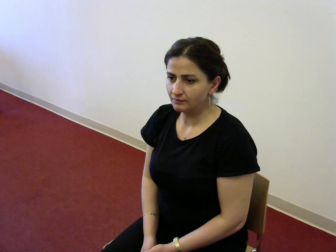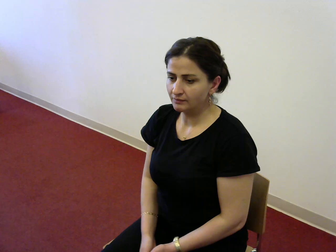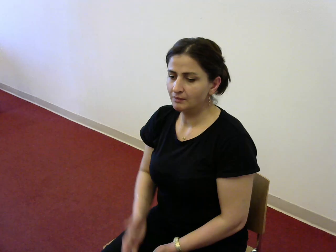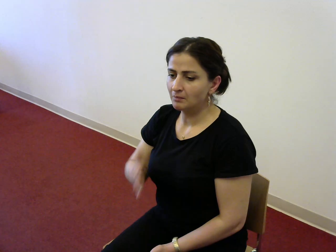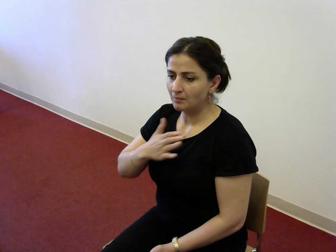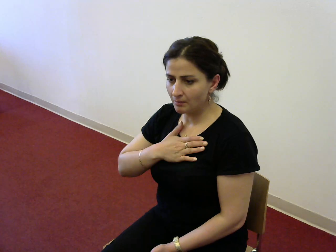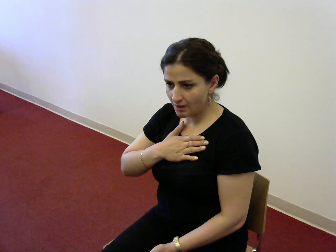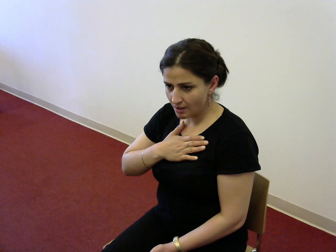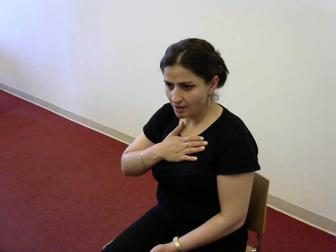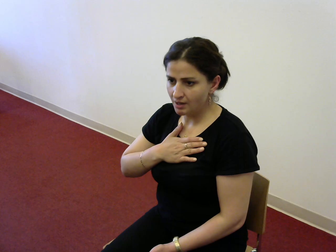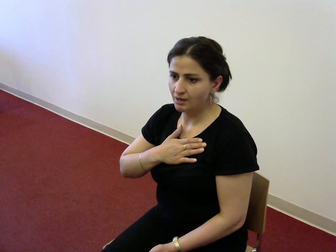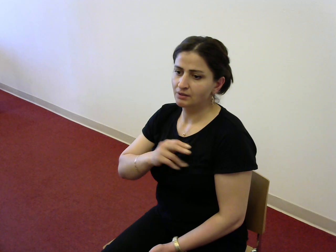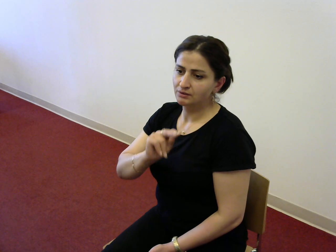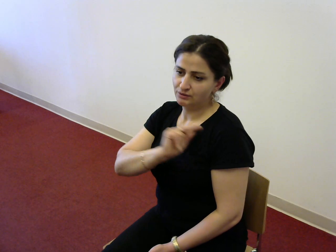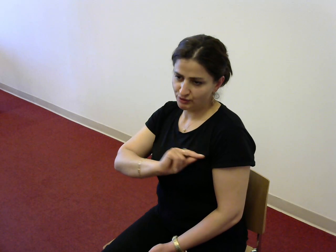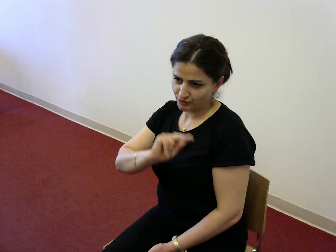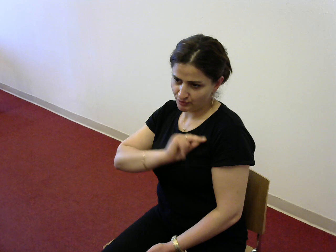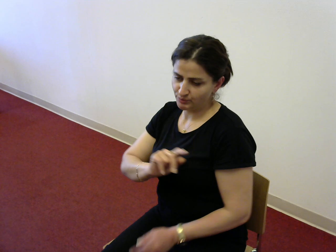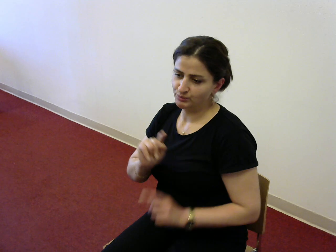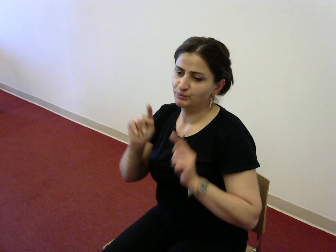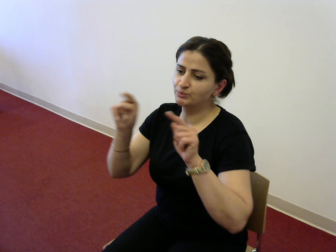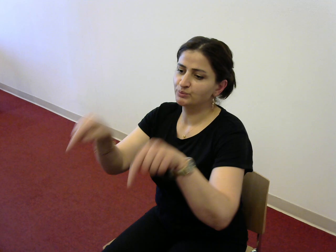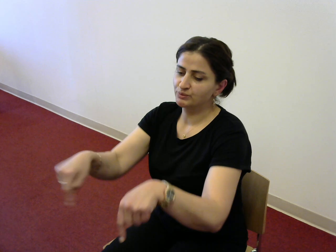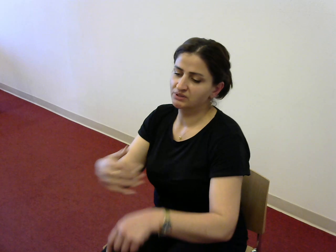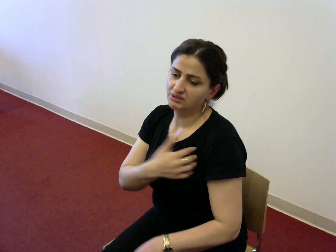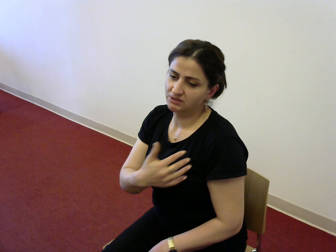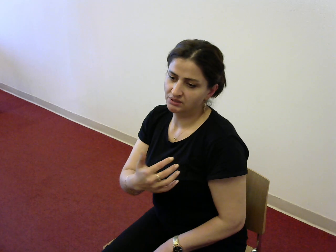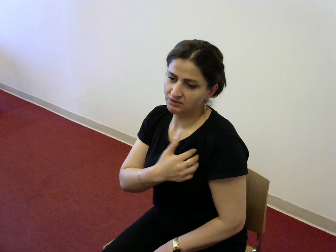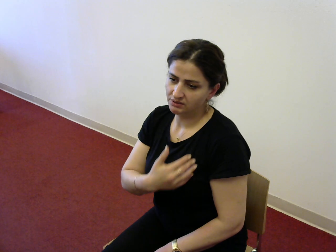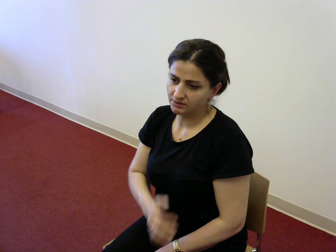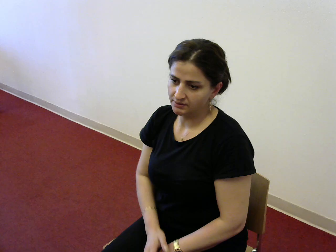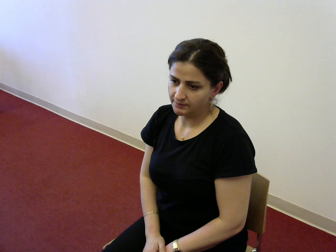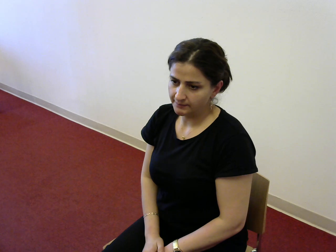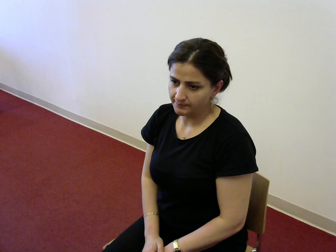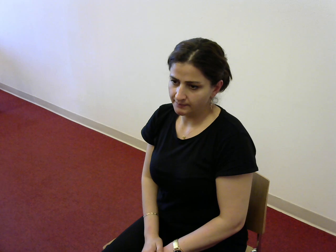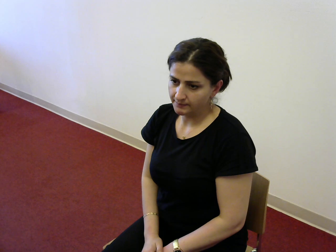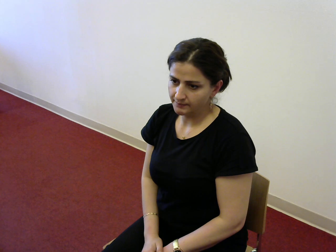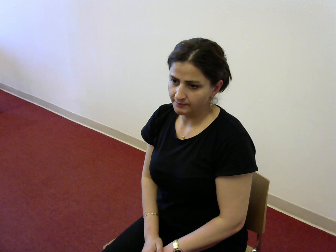Mən işə düzəlmək istəyirəm